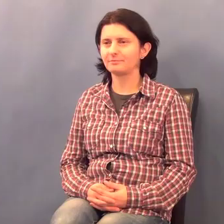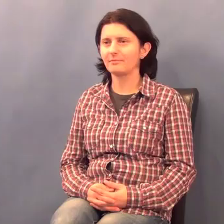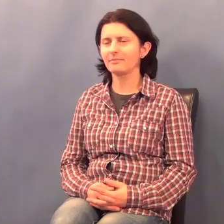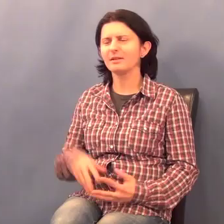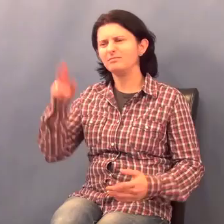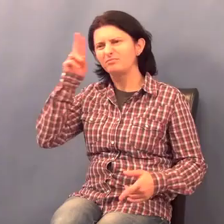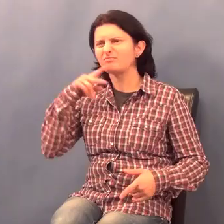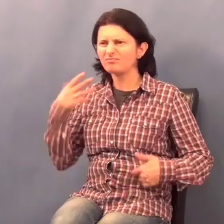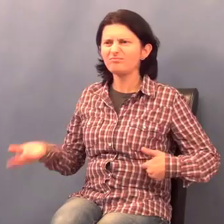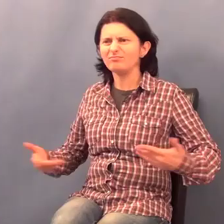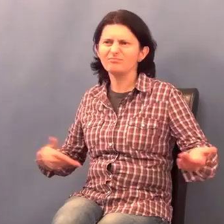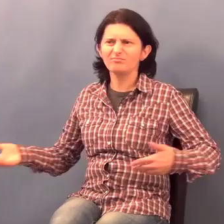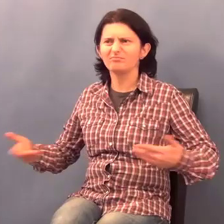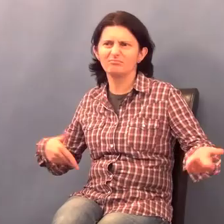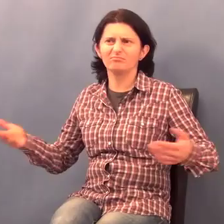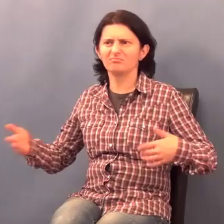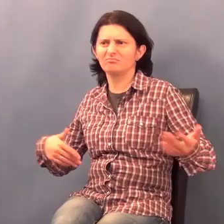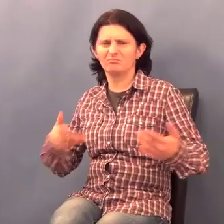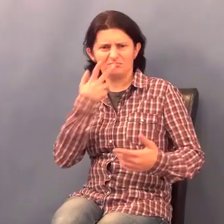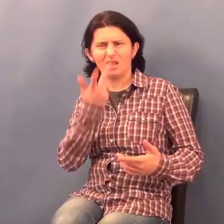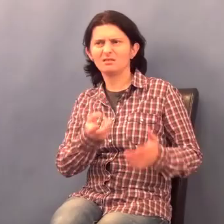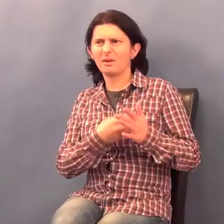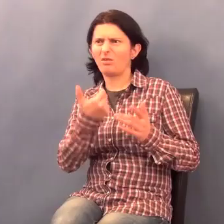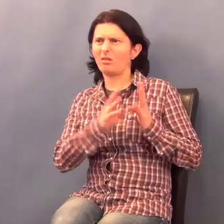Tata szedł sobie i zobaczył, że brakuje fragmentu płotu.